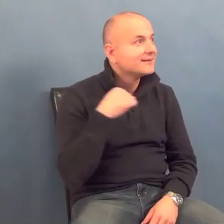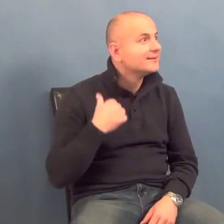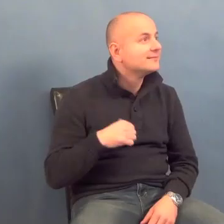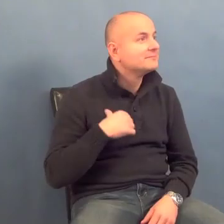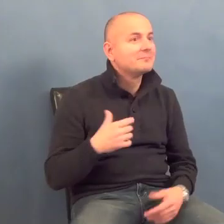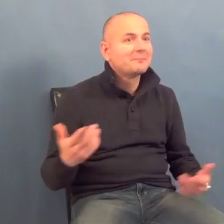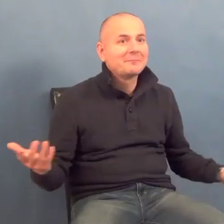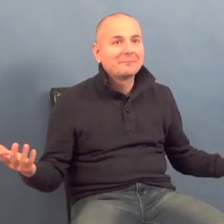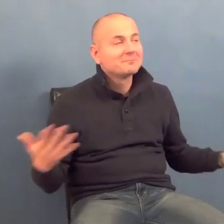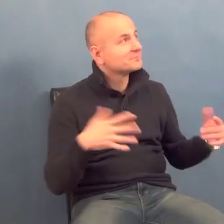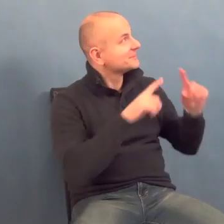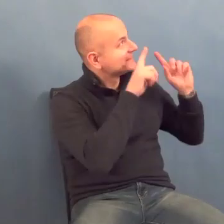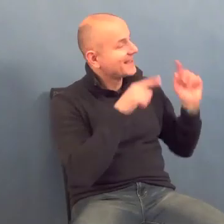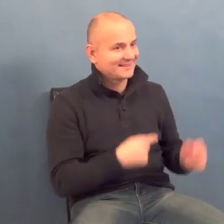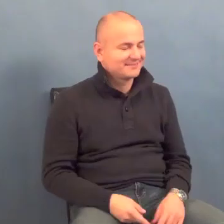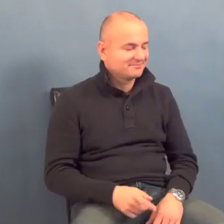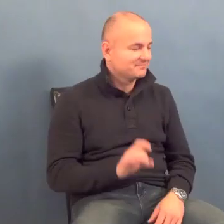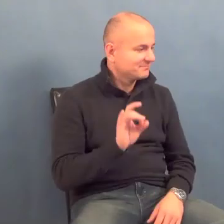Otworzysz drzwi, czekasz i nic z tego, jest znak.